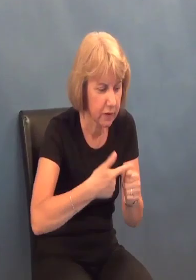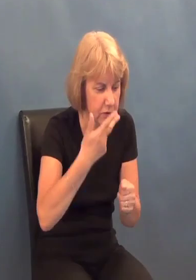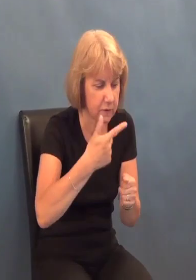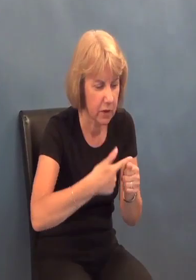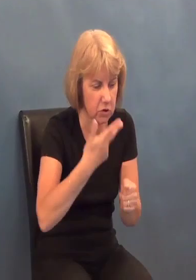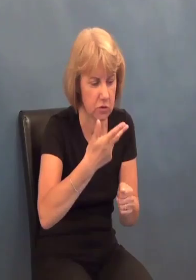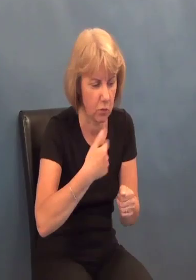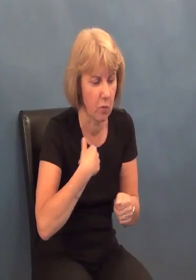Dwudziesty trzeci, dwudziesty trzeci.